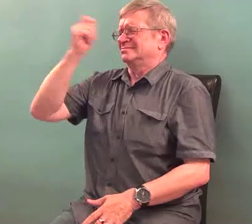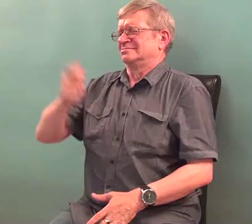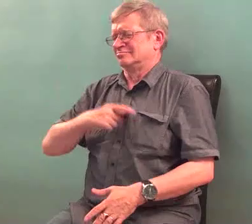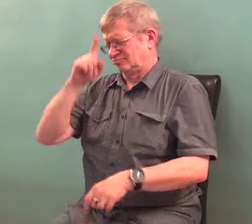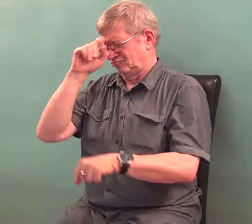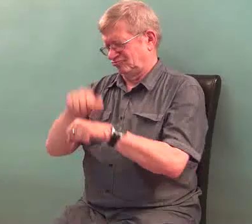Teraz to mój wróg.